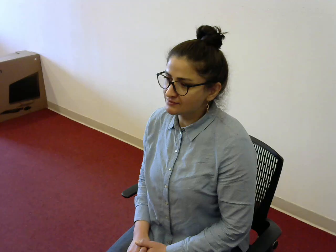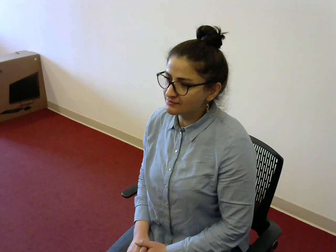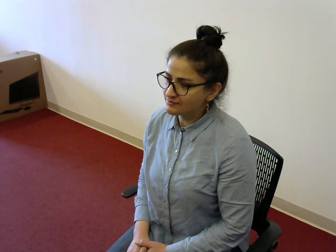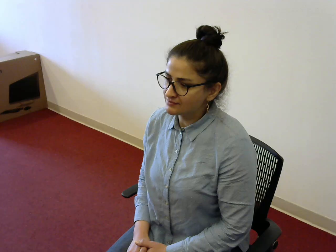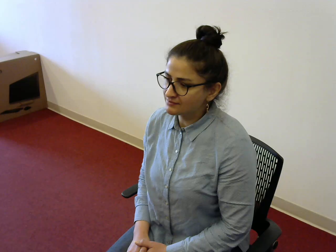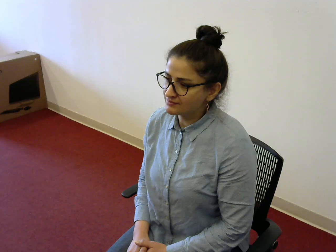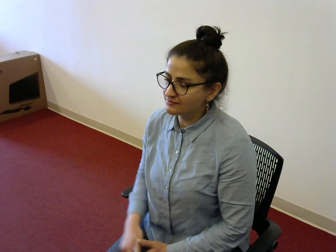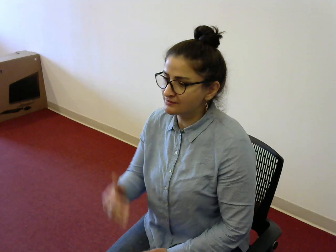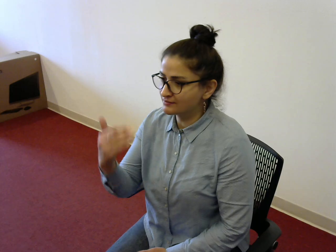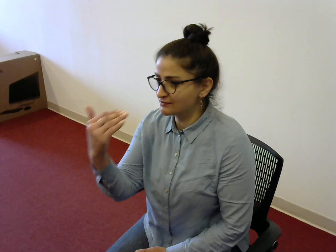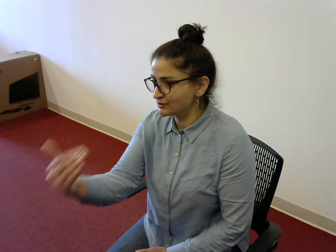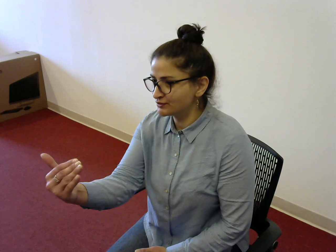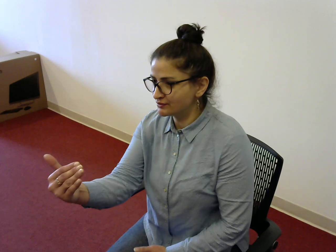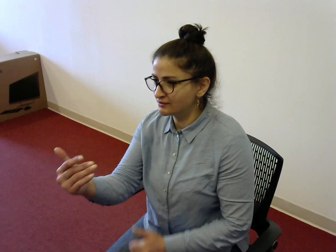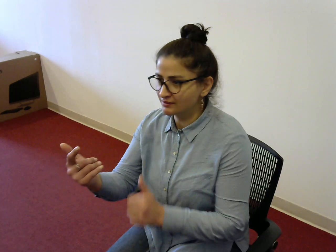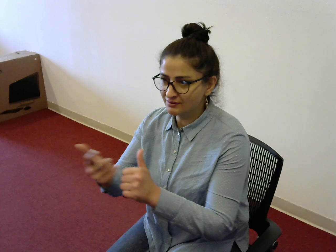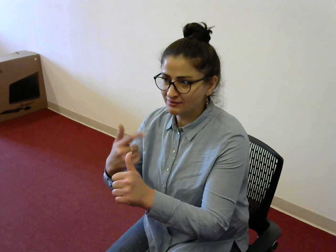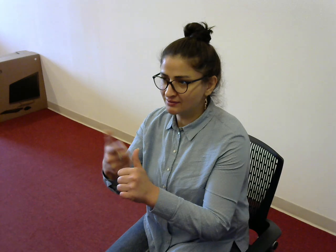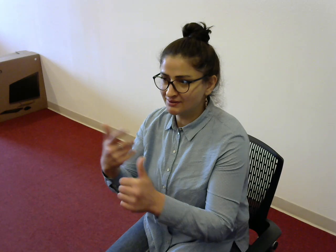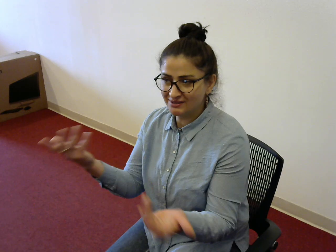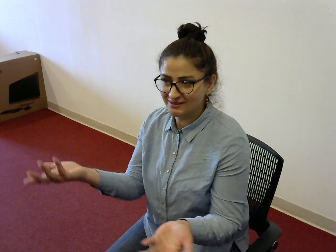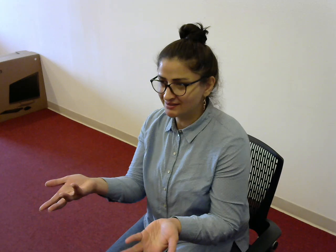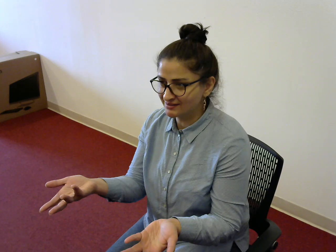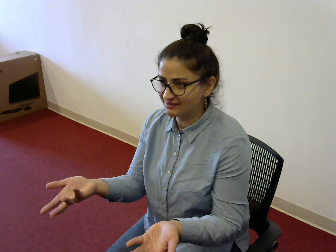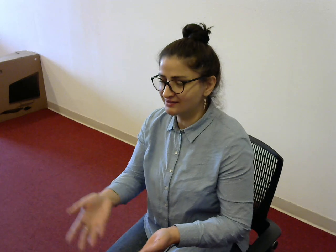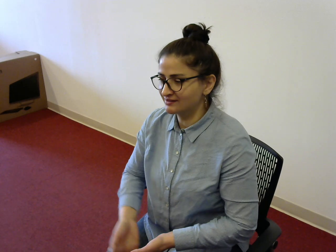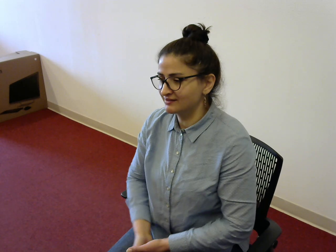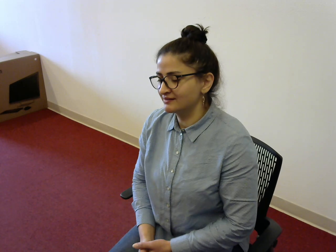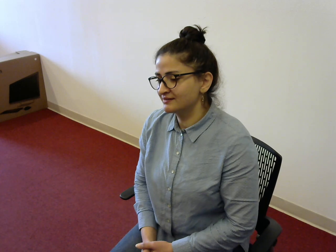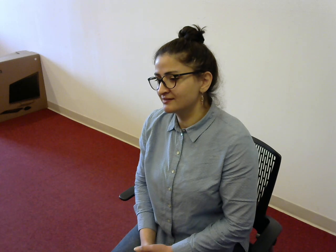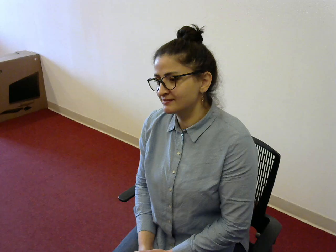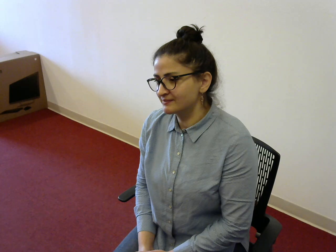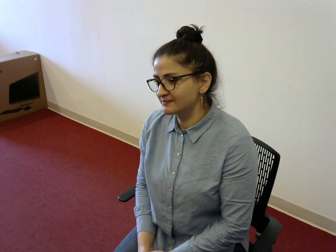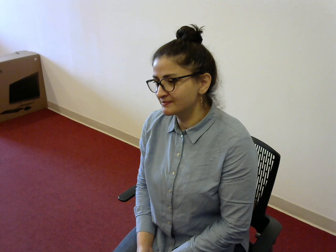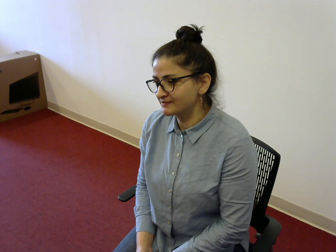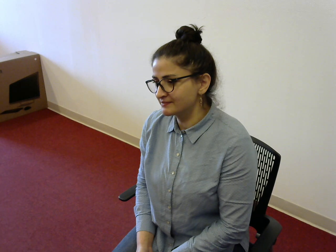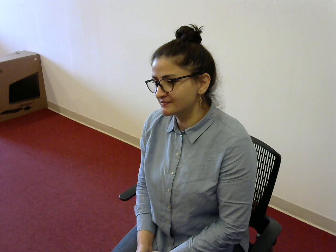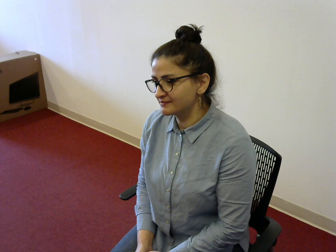Sizin adınız nədir?